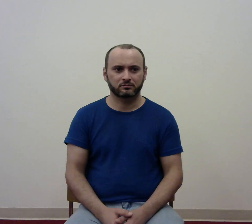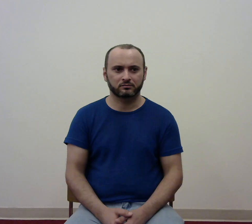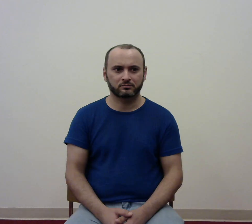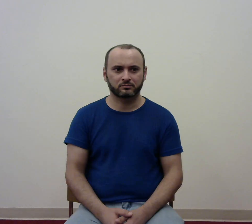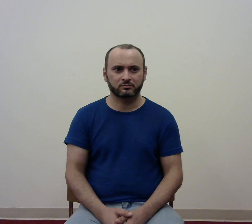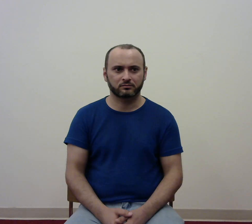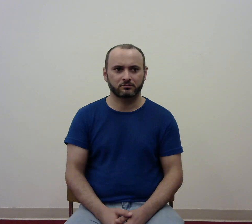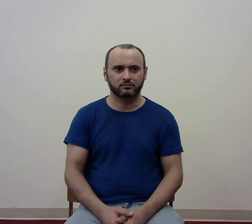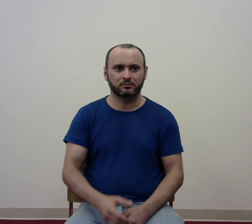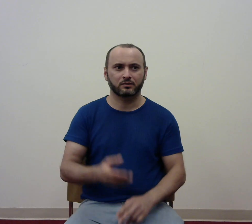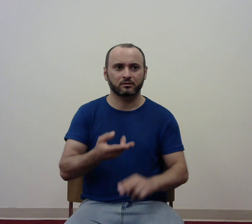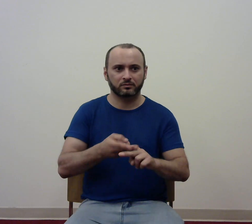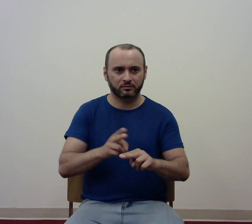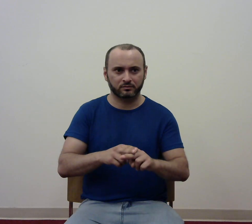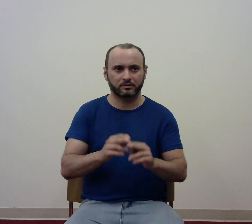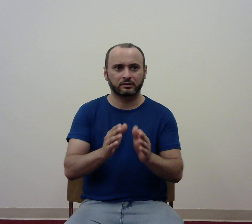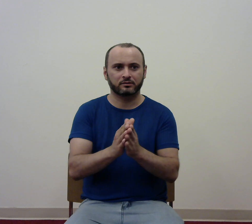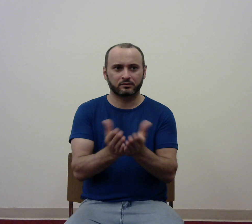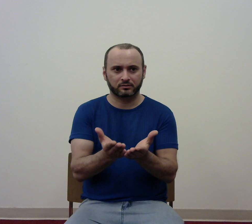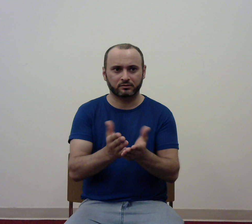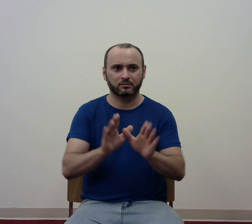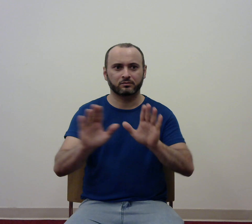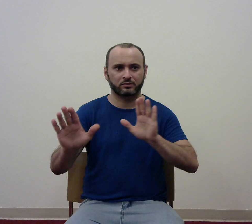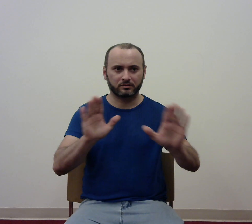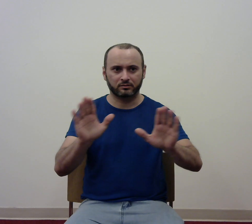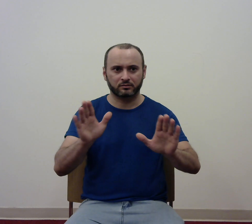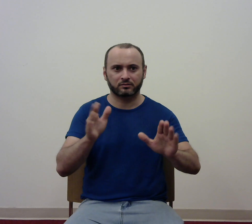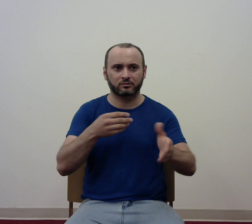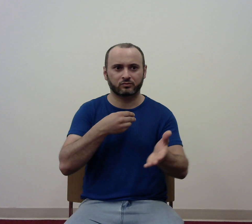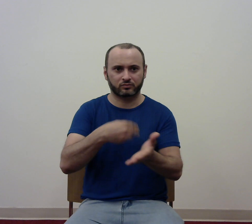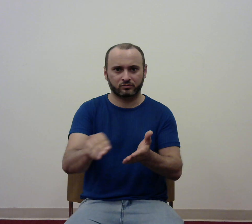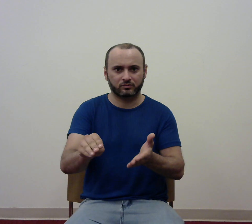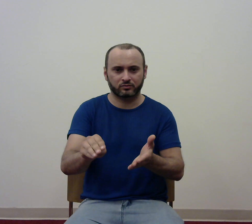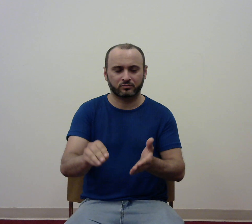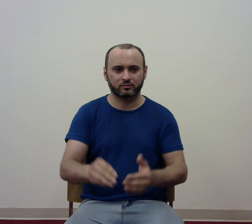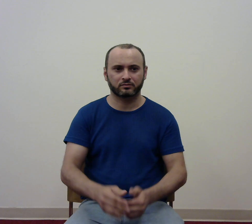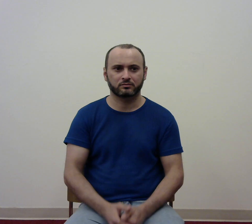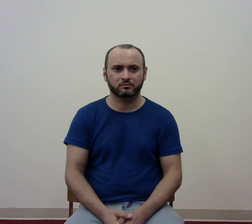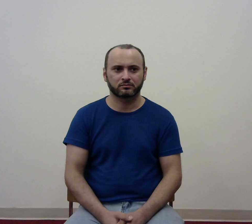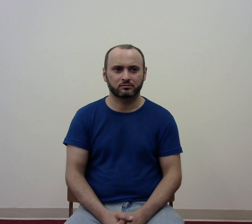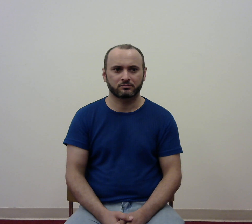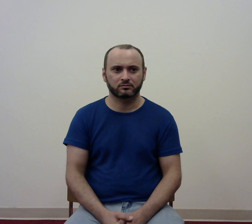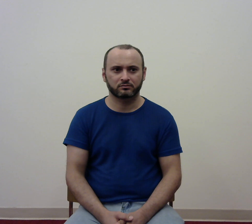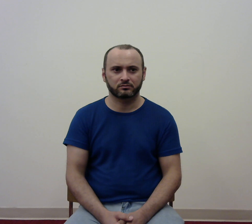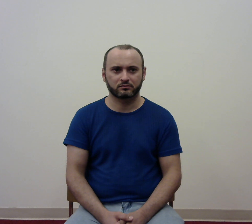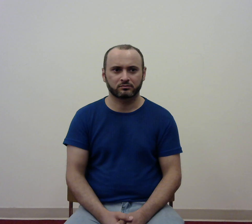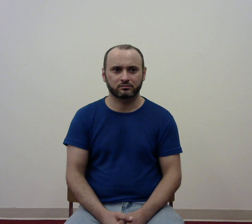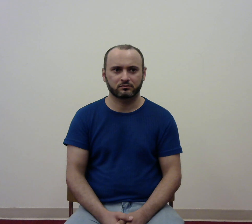Bu kitabları sərgidən almışam